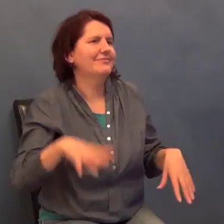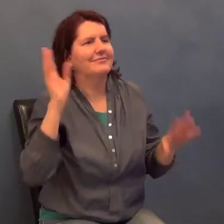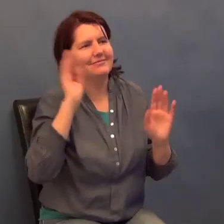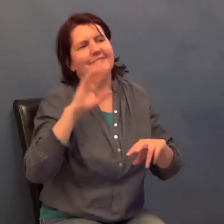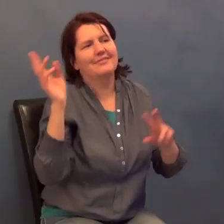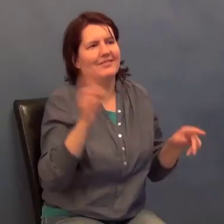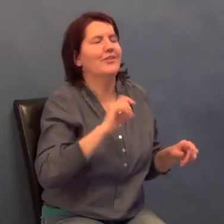Dobra, wracają.